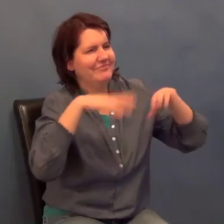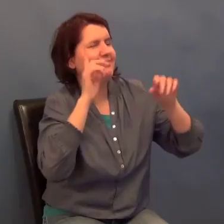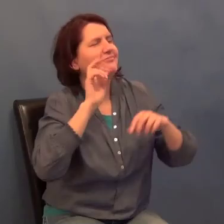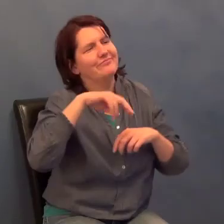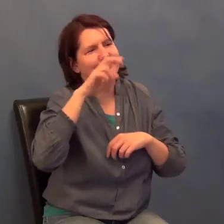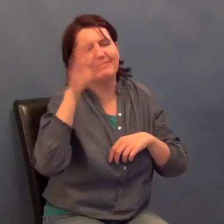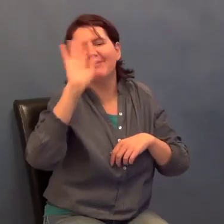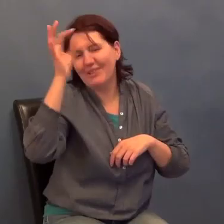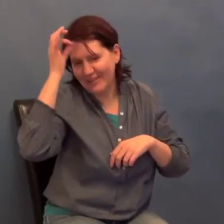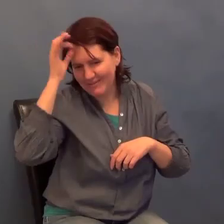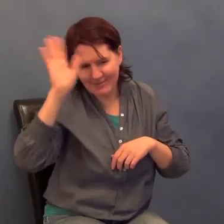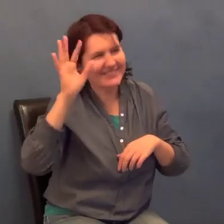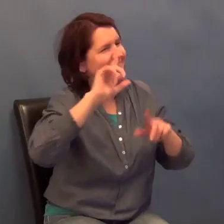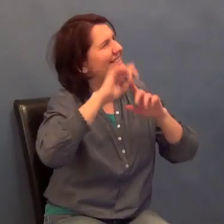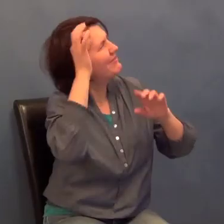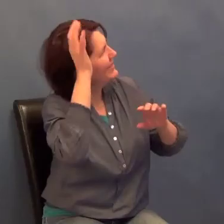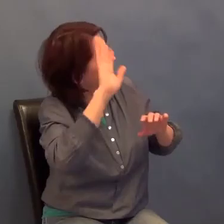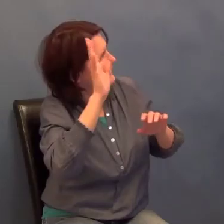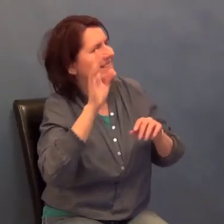Mężczyzna mówi wszystkim dobranoc i odchodzi.